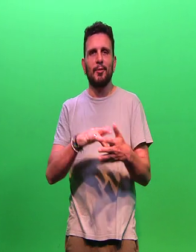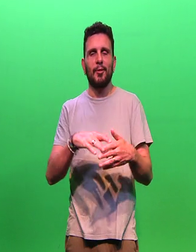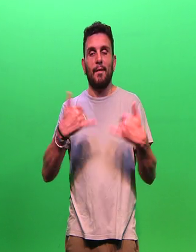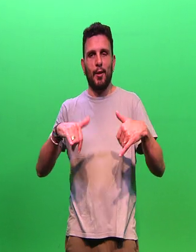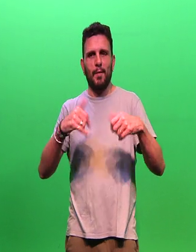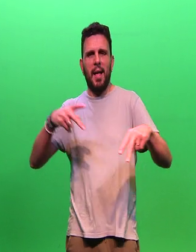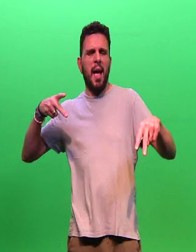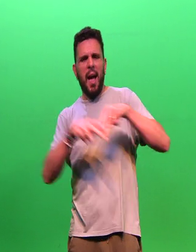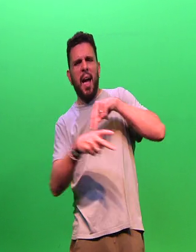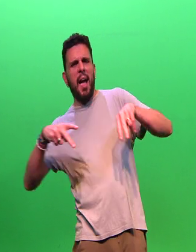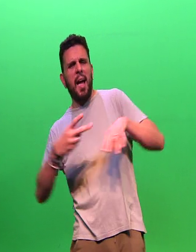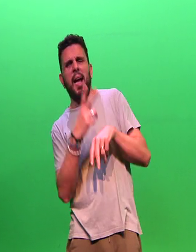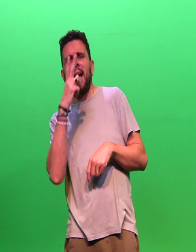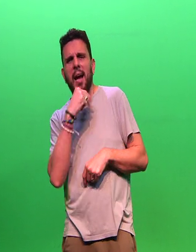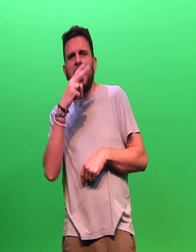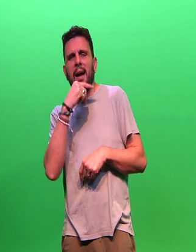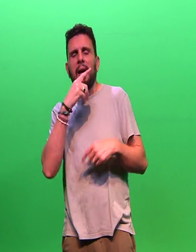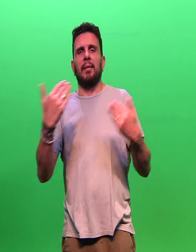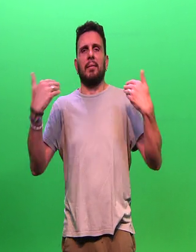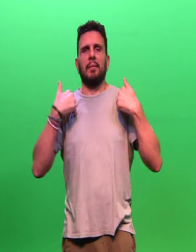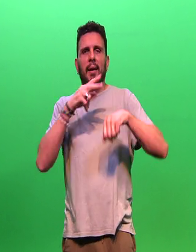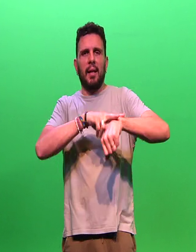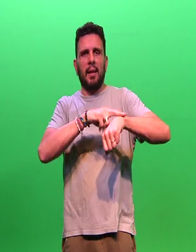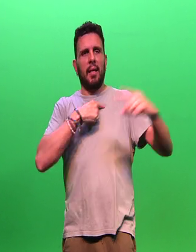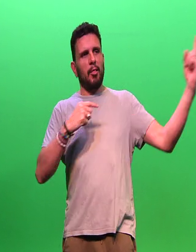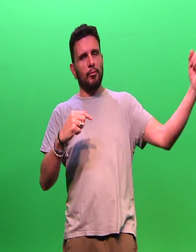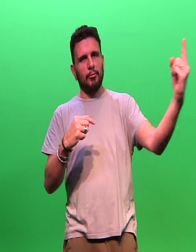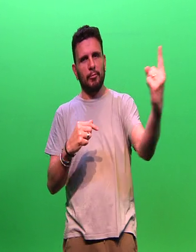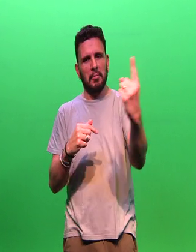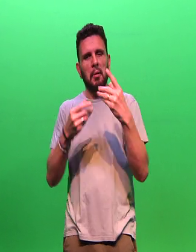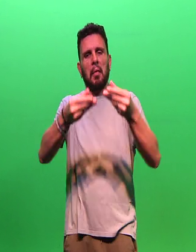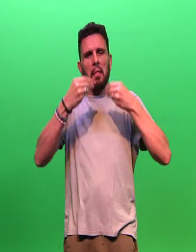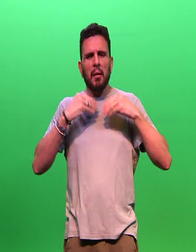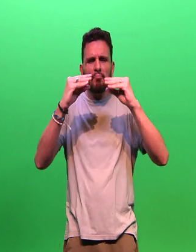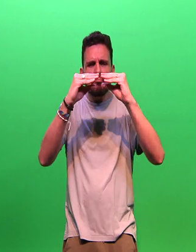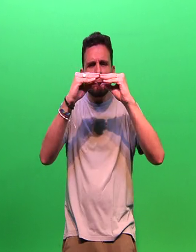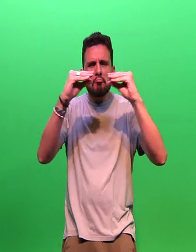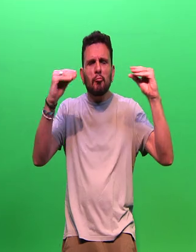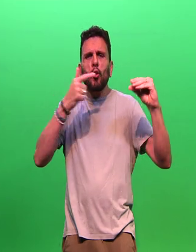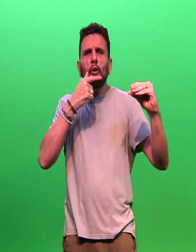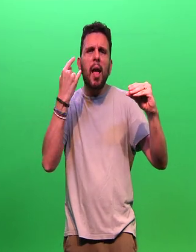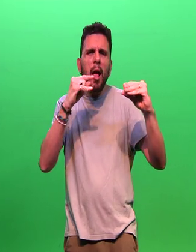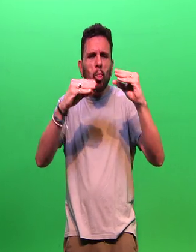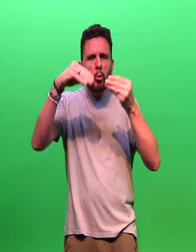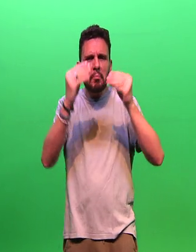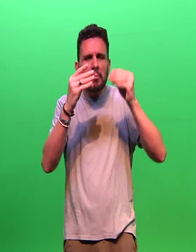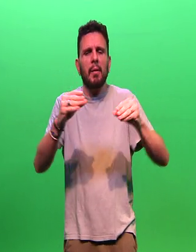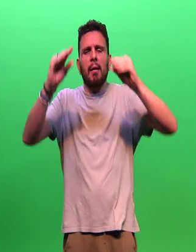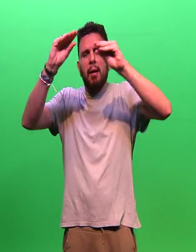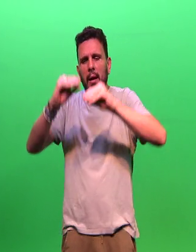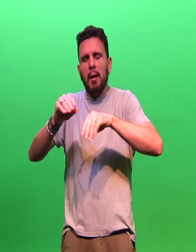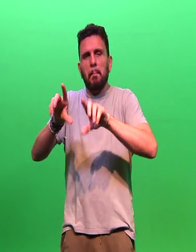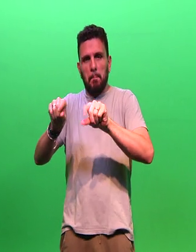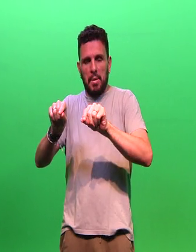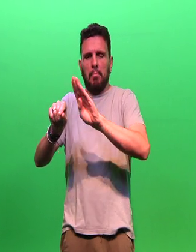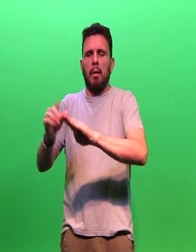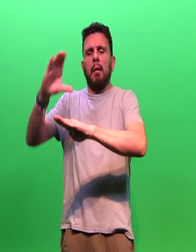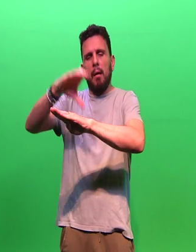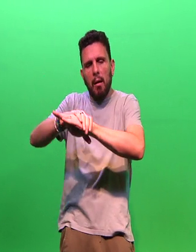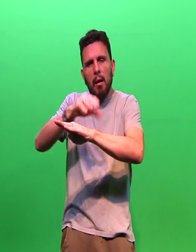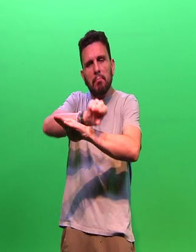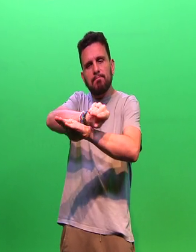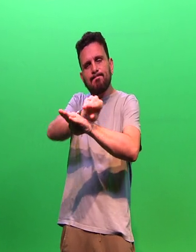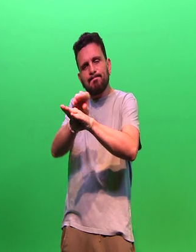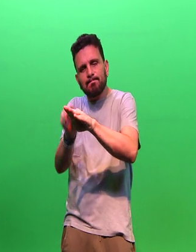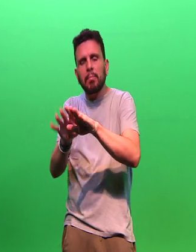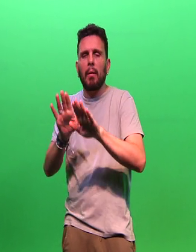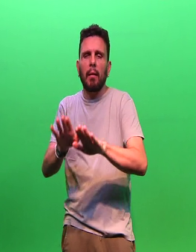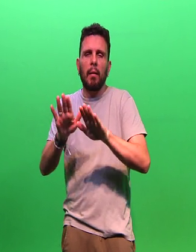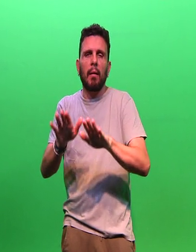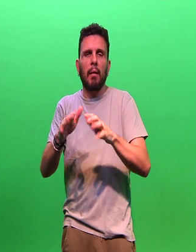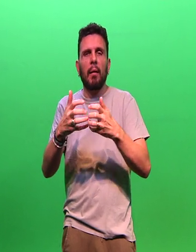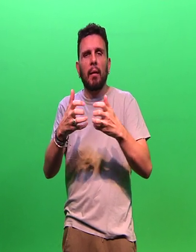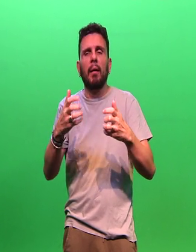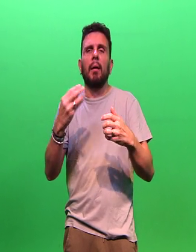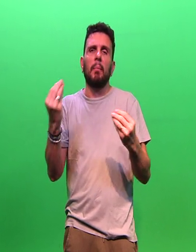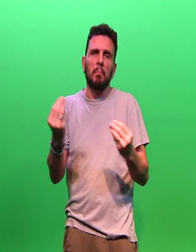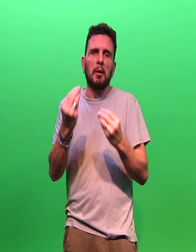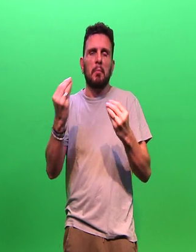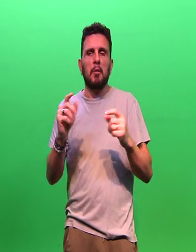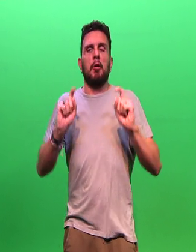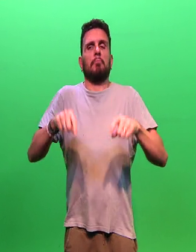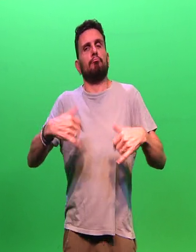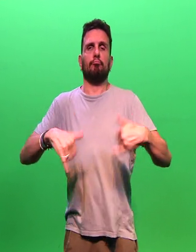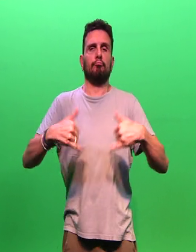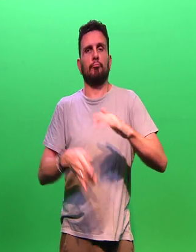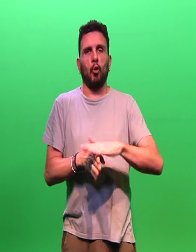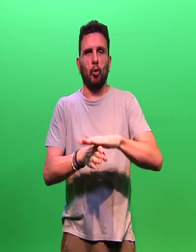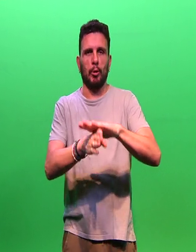Quan jugava a futbol vaig rebre una entrada a les cames i em vaig fer mal. Va venir el delegat i em va donar una cosa rectangular de color blau, me la vaig posar sobre el peu i vaig esperar. Després d'una estona ja em trobava millor i vaig poder continuar jugant a futbol.